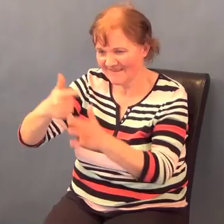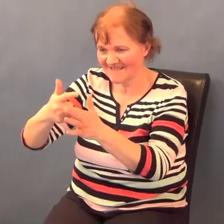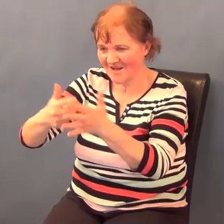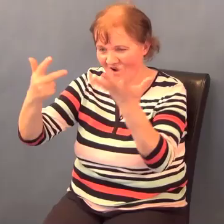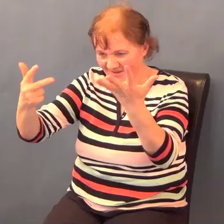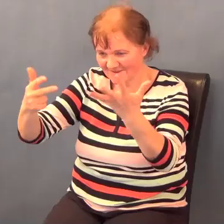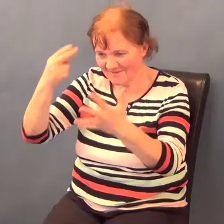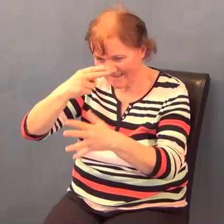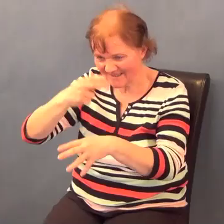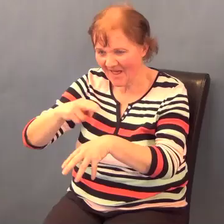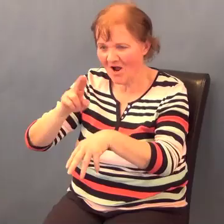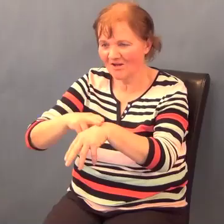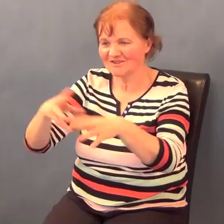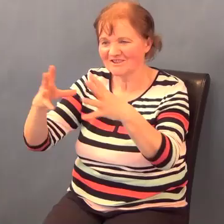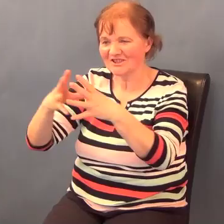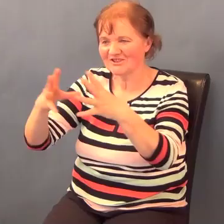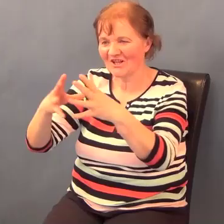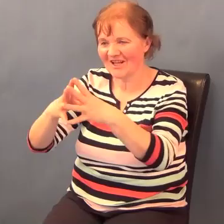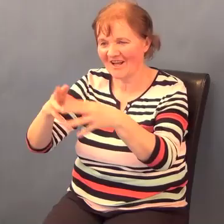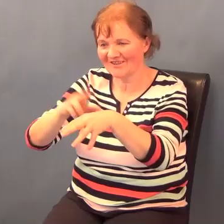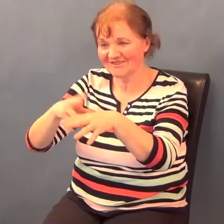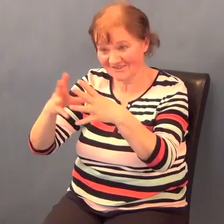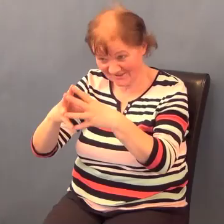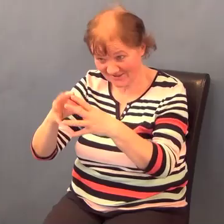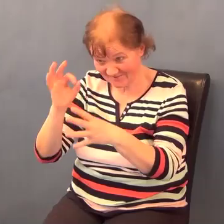Dwudziestego ósmego w niedzielę o godzinie dziesiątej.